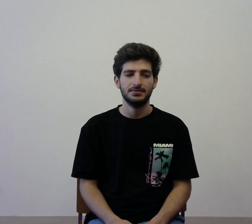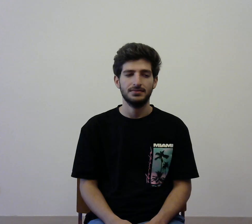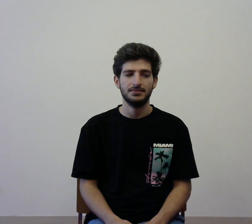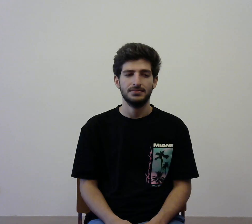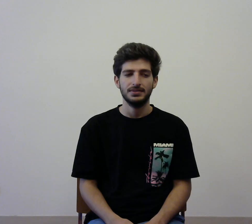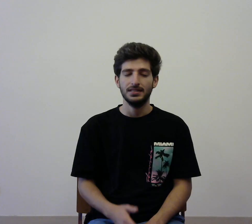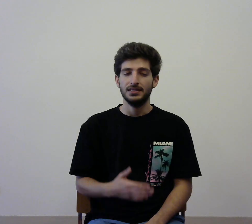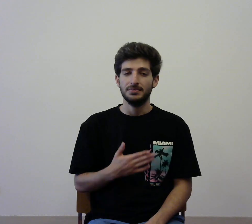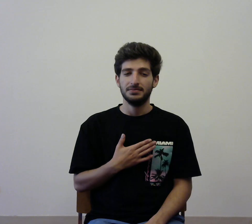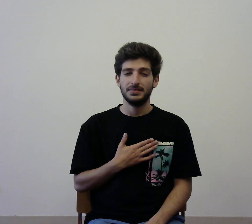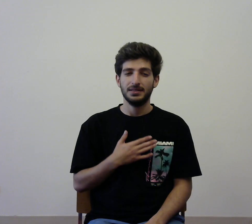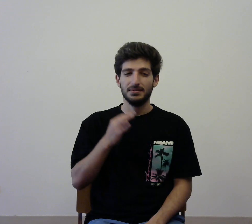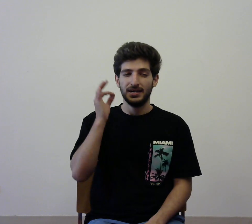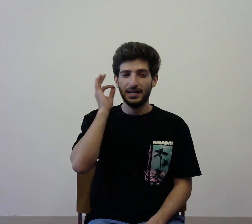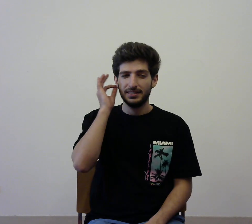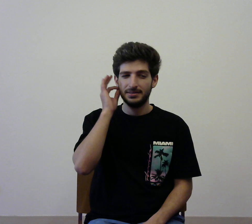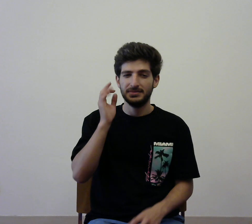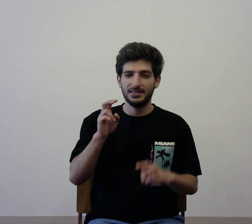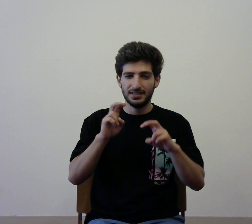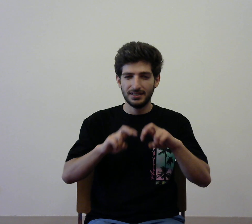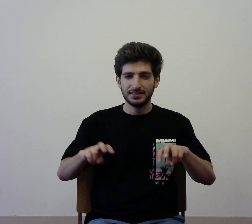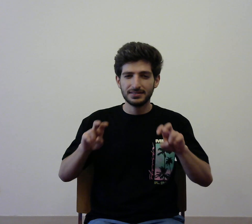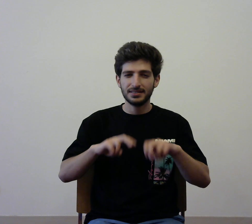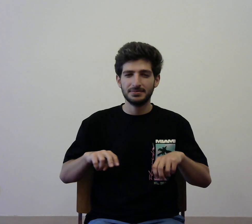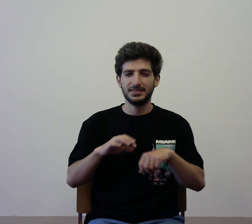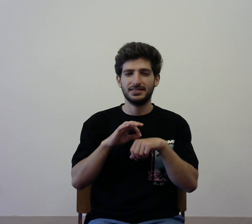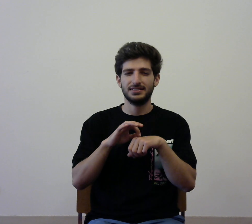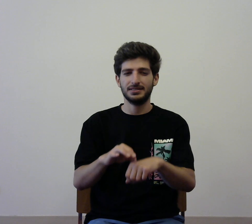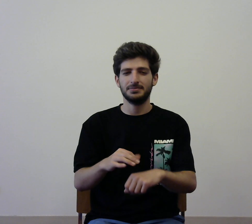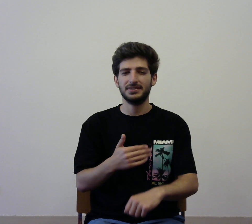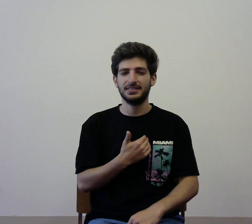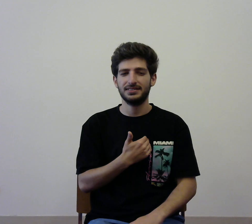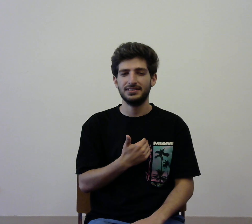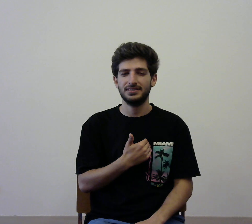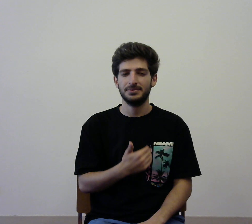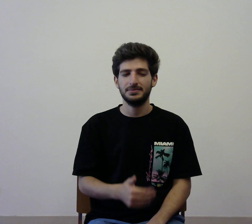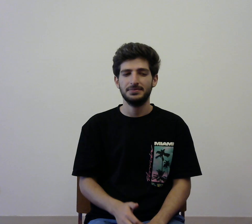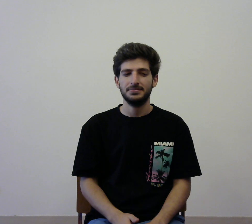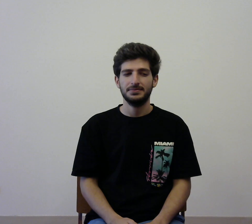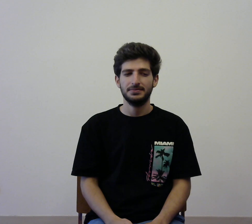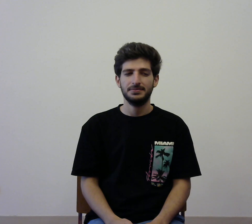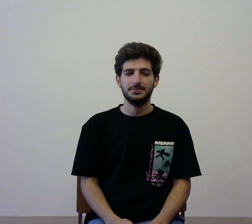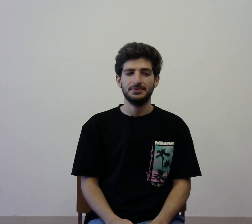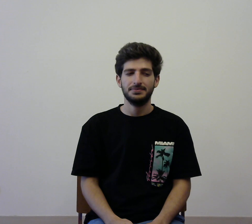Mən həkim müayinəsindən keçmək istəyirəm